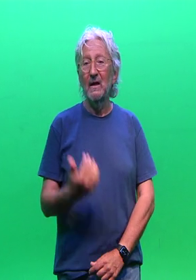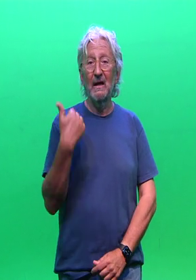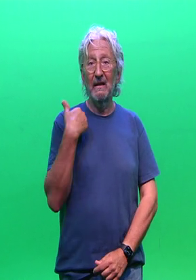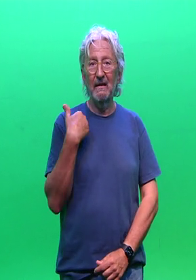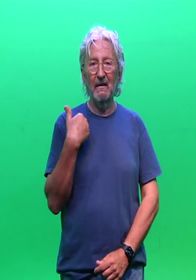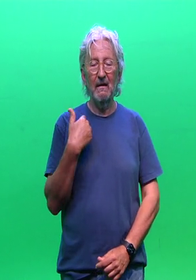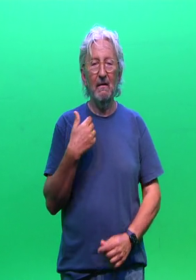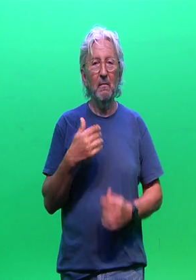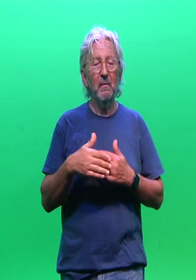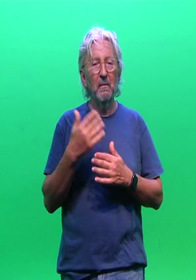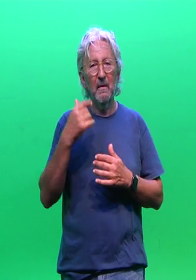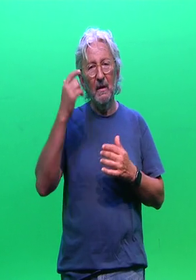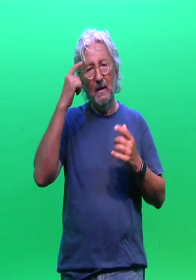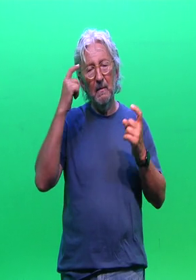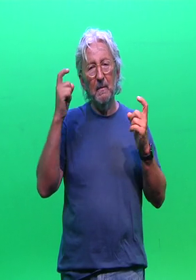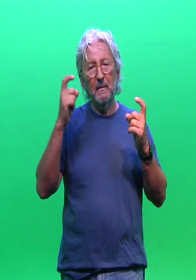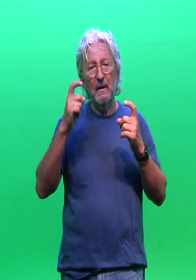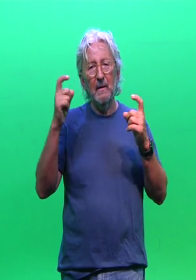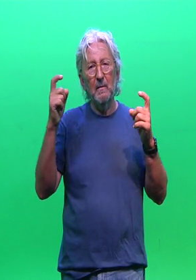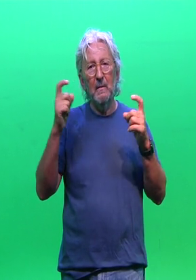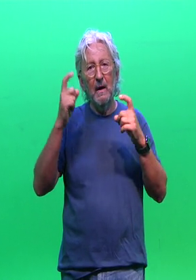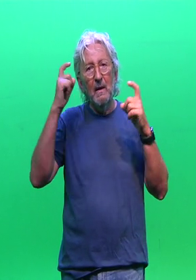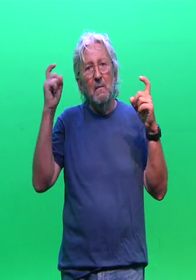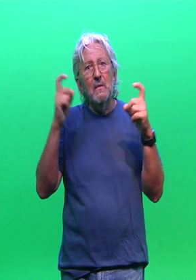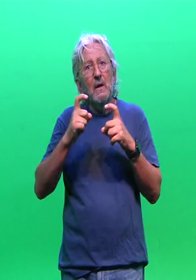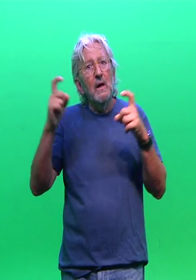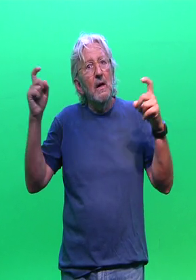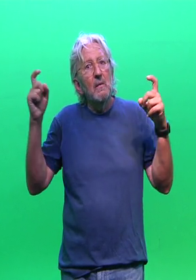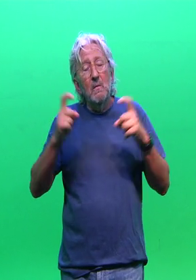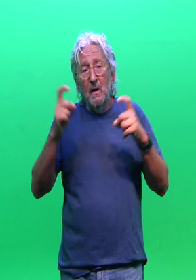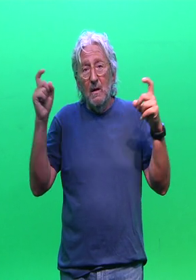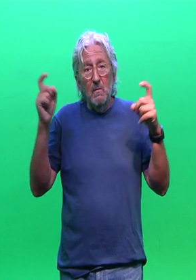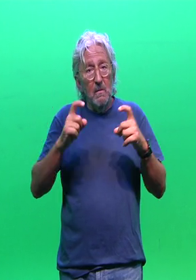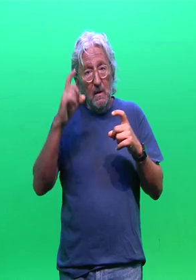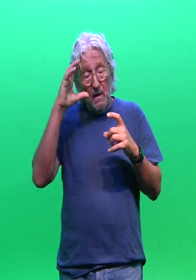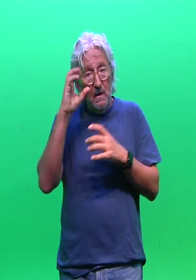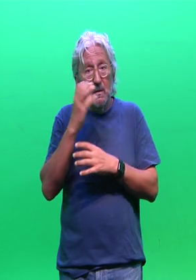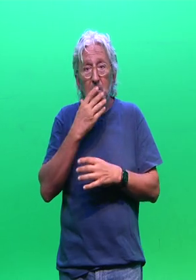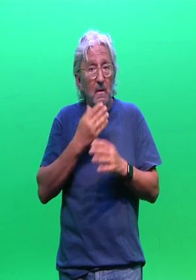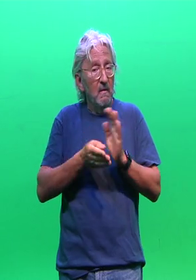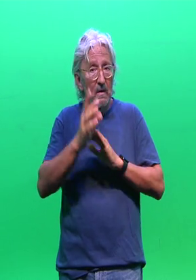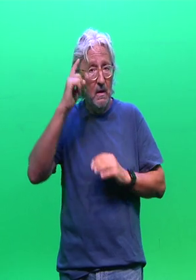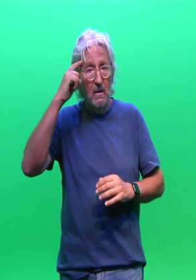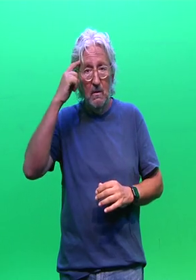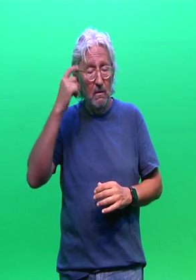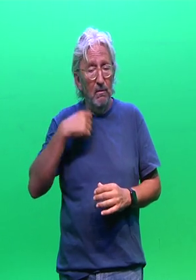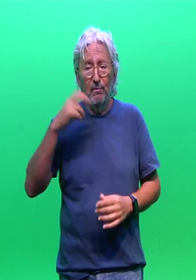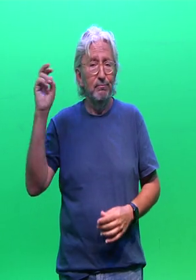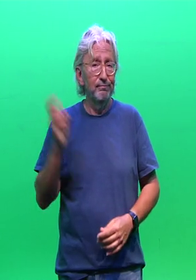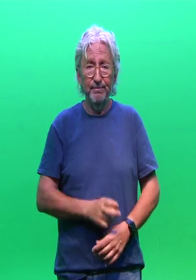Ahir va començar la migranya, el dolor va a més, em sembla que en tornaré boig.